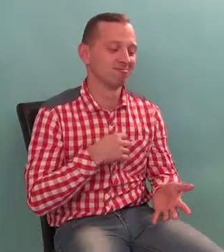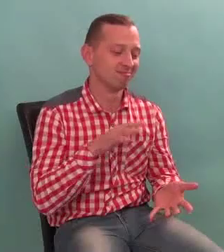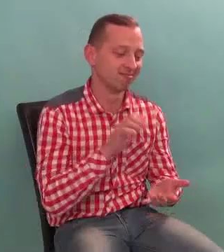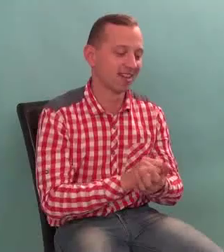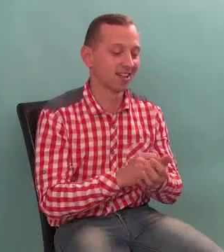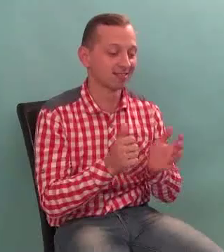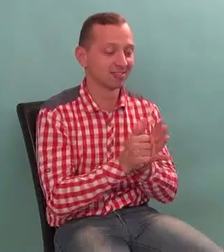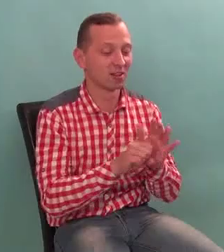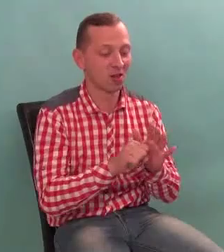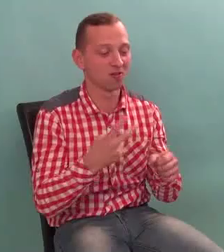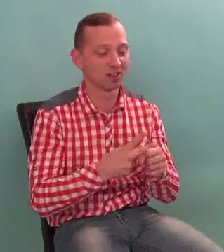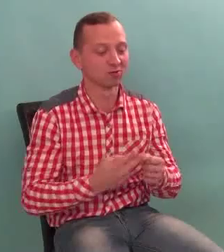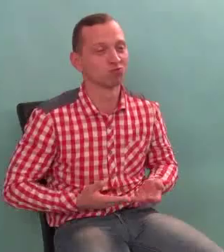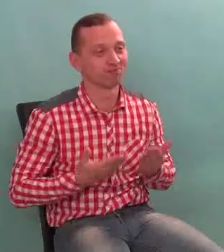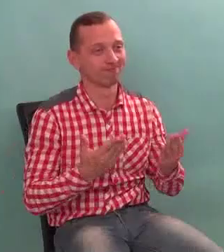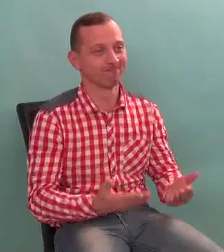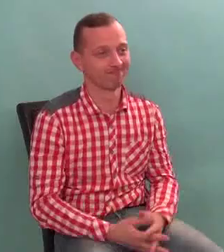Zajęty jestem, od szesnastej do dwudziestej, mam urodziny.